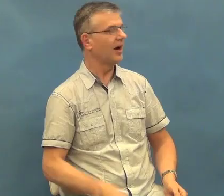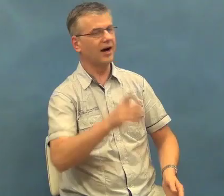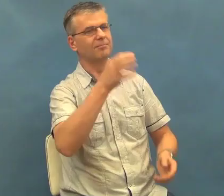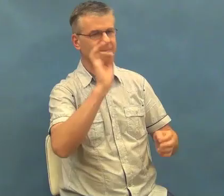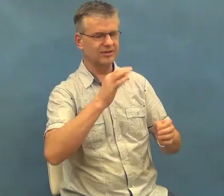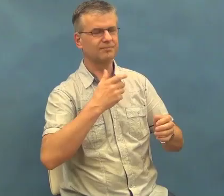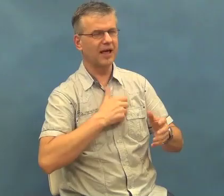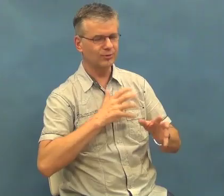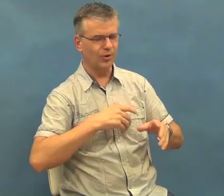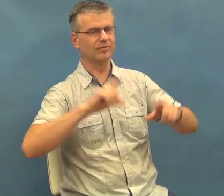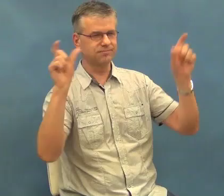Był zmęczony imprezą.